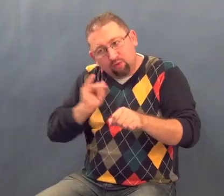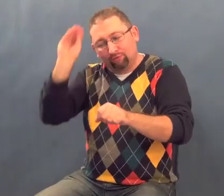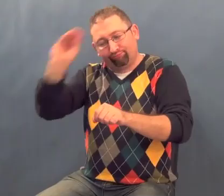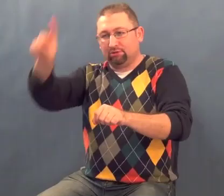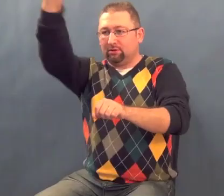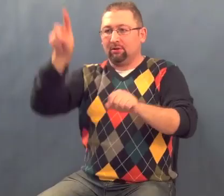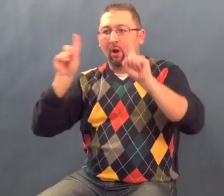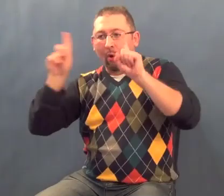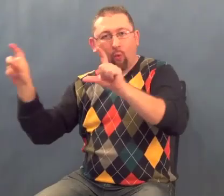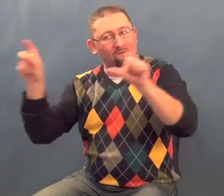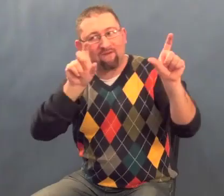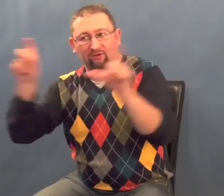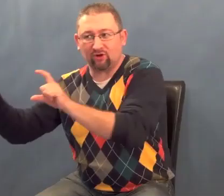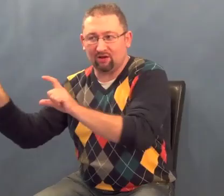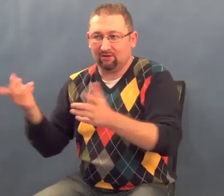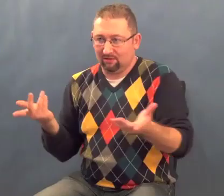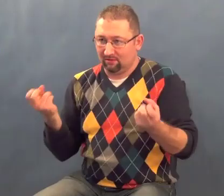Więc na wszelki wypadek informuje o tym, żeby uważać.